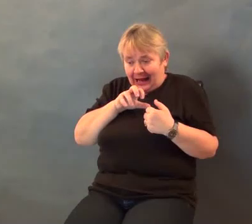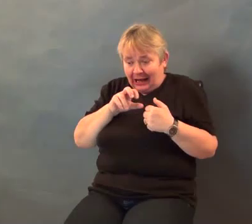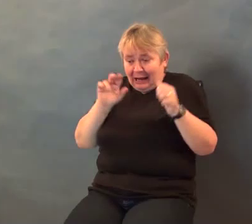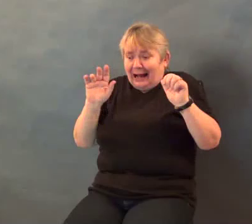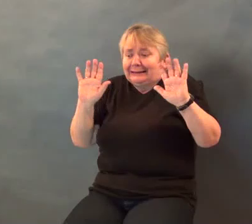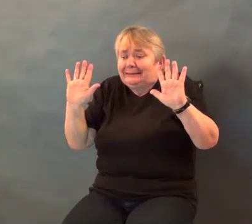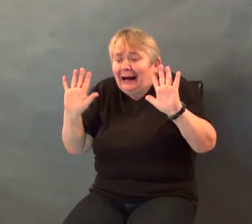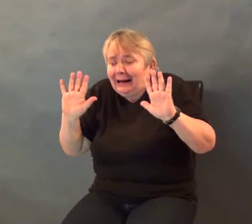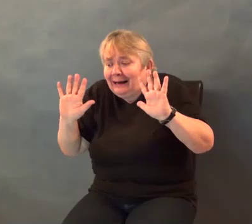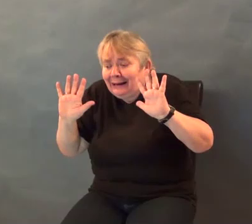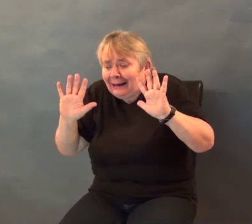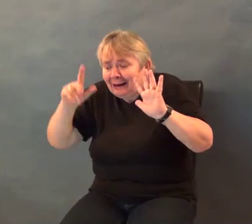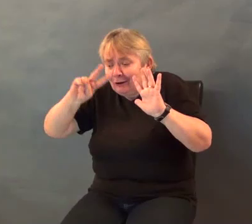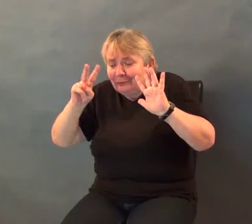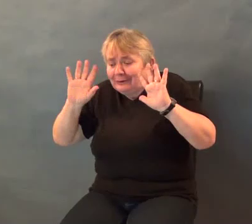Duża Myszka Miki mówi: nie!